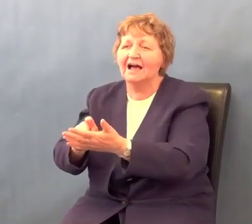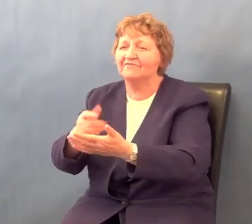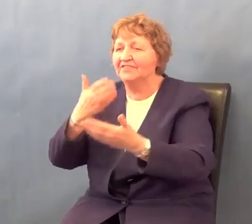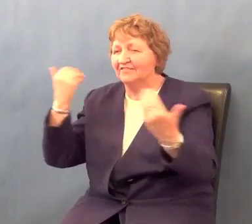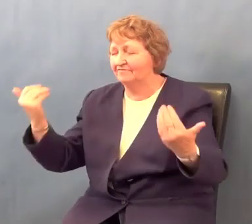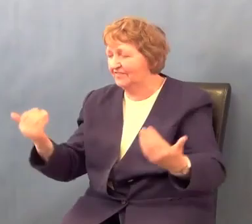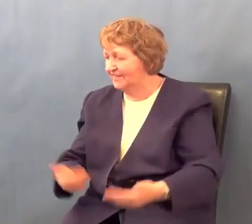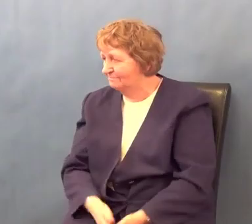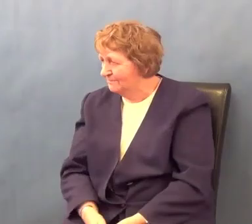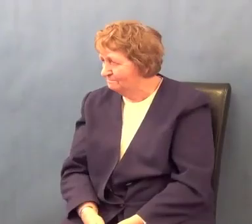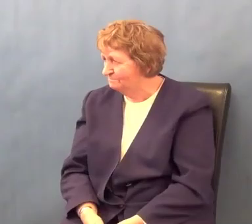Nie wiem.